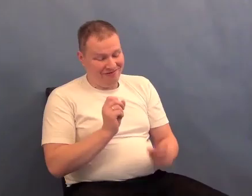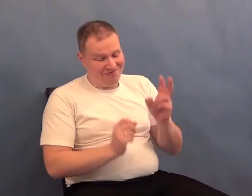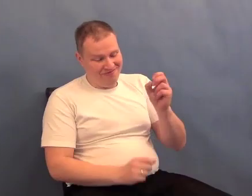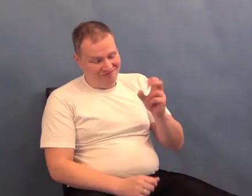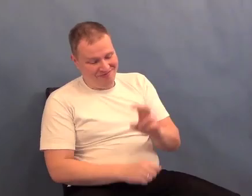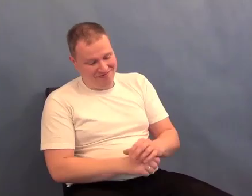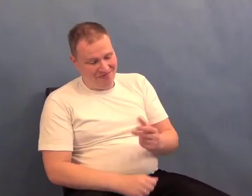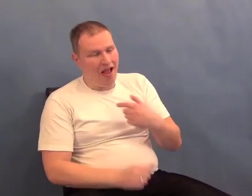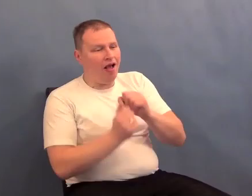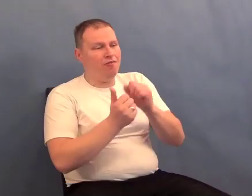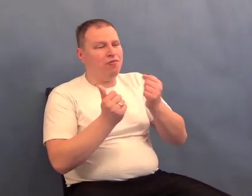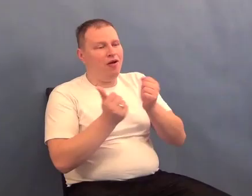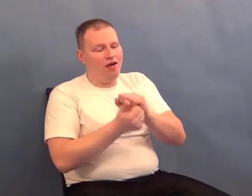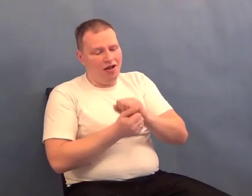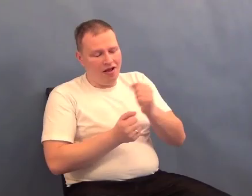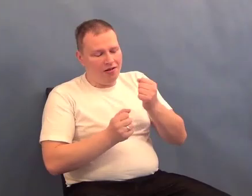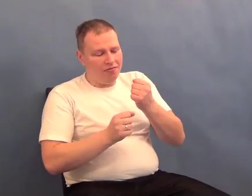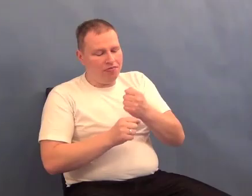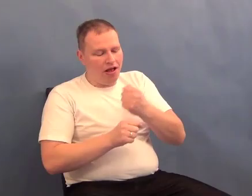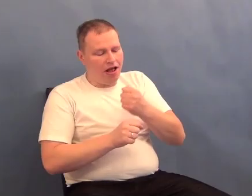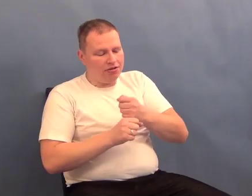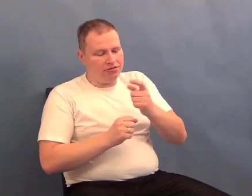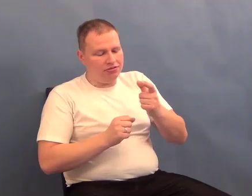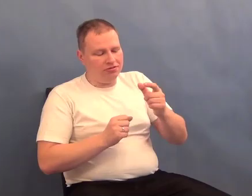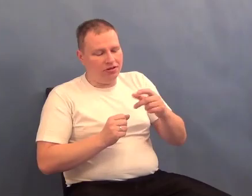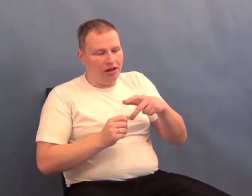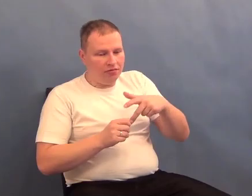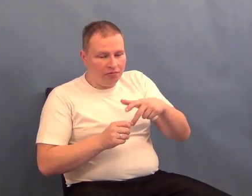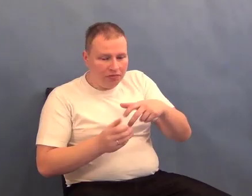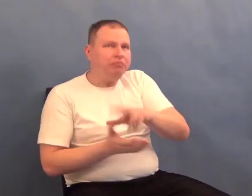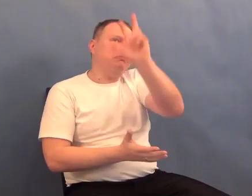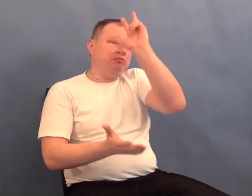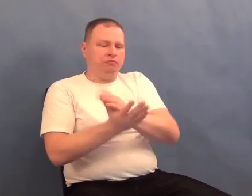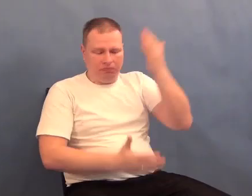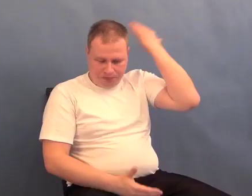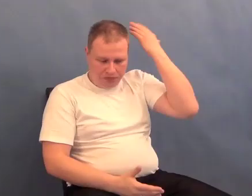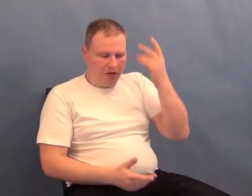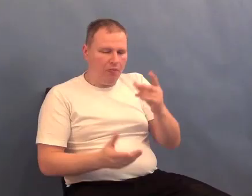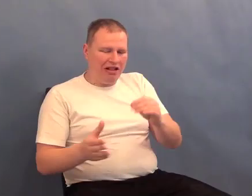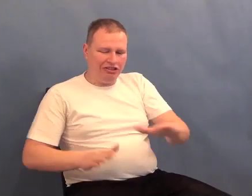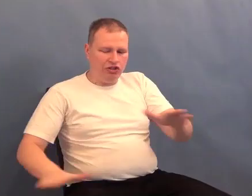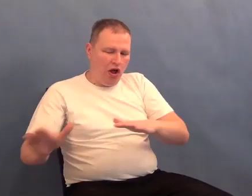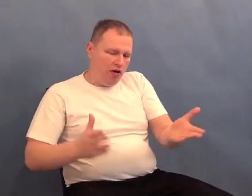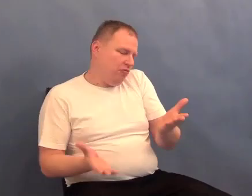Tak, zgadza się, albo w pracy, ktoś może się poślizgnąć i uderzyć się w głowę, ponieważ jest ślisko.